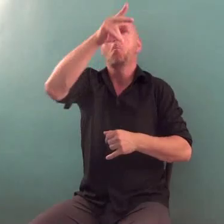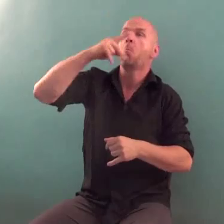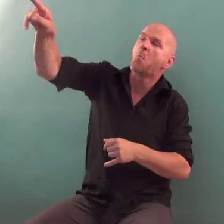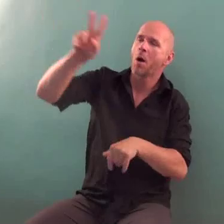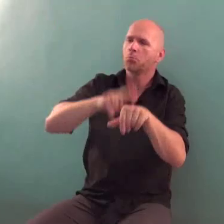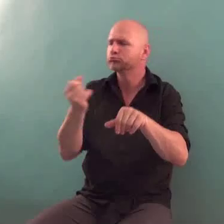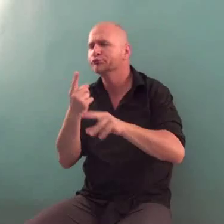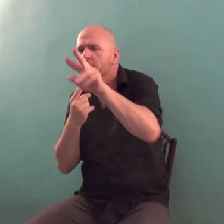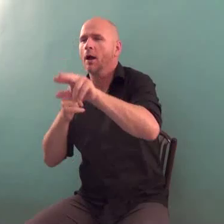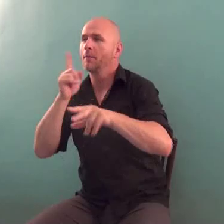Wskazuje policjantowi palcem w drugą stronę, policjant odwraca głowę.